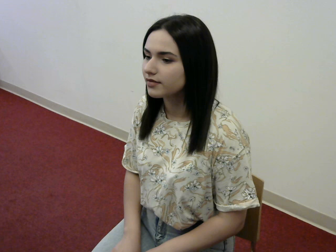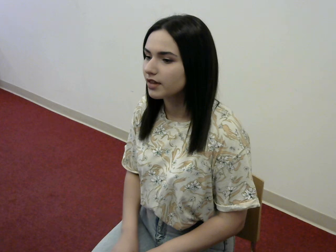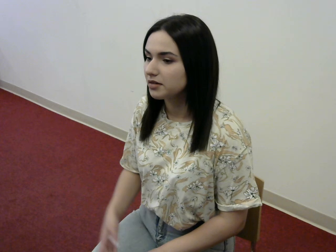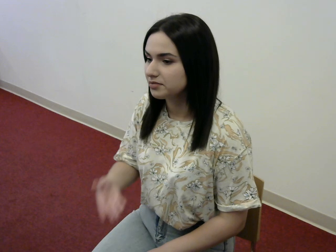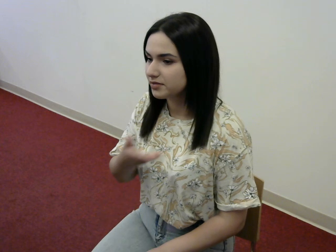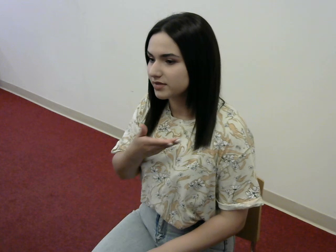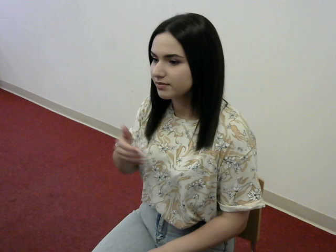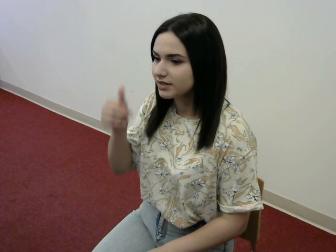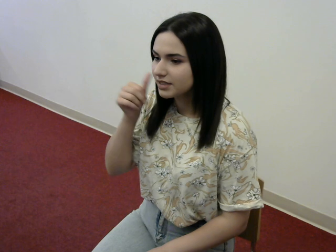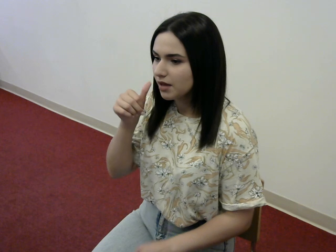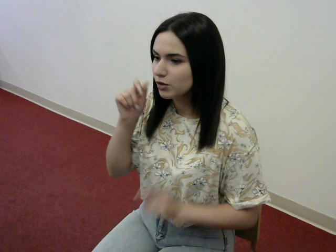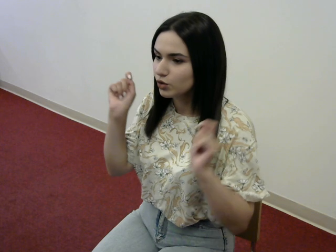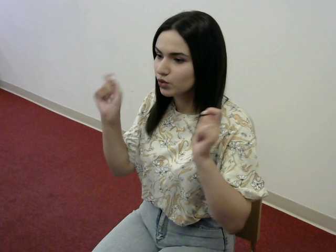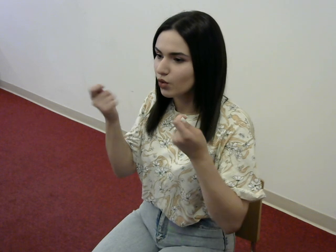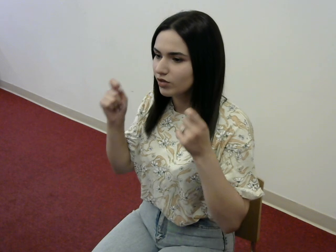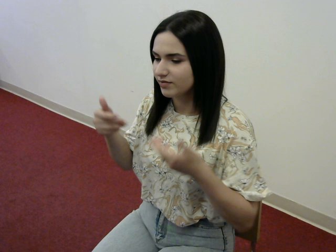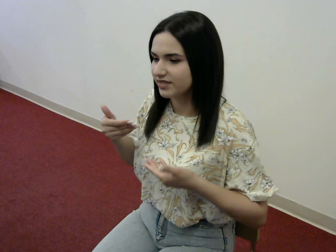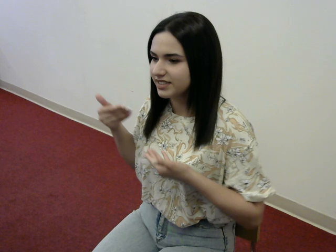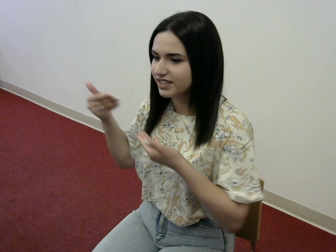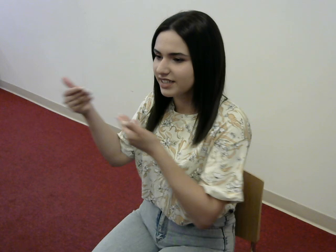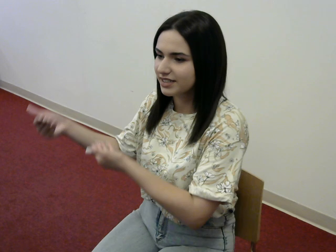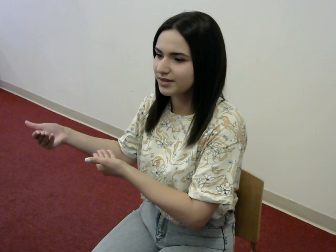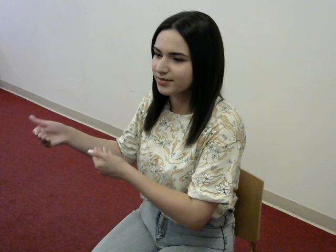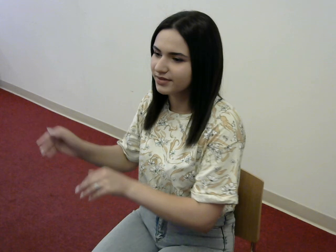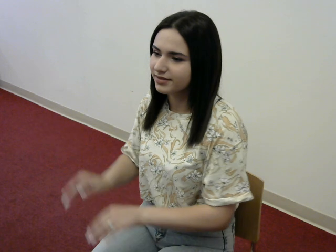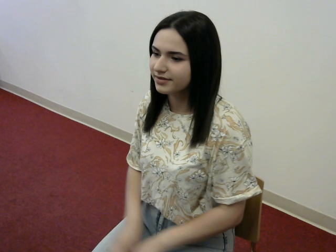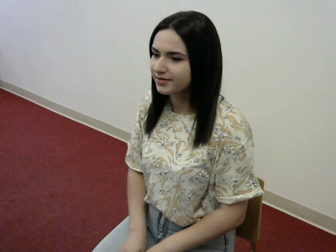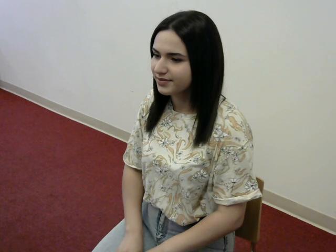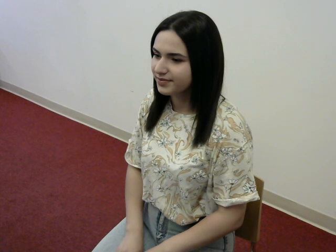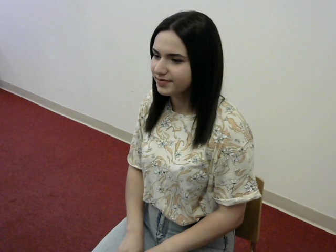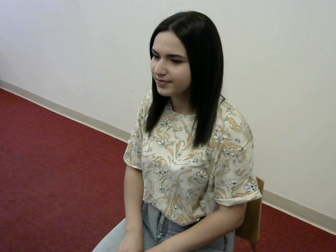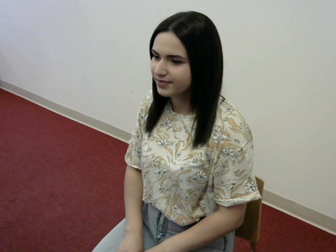Bizi sabah toya çağırıblar